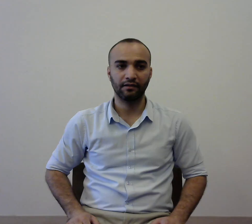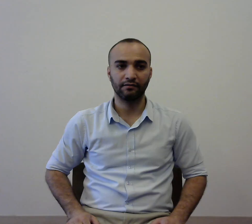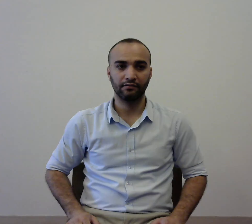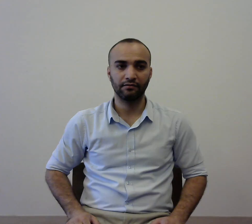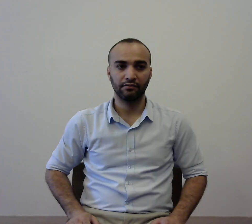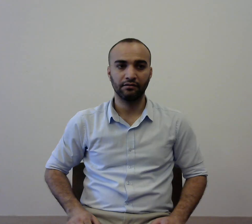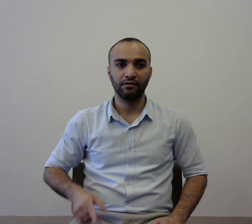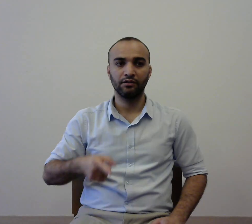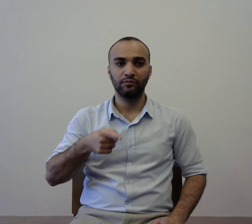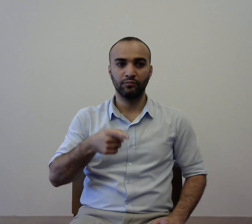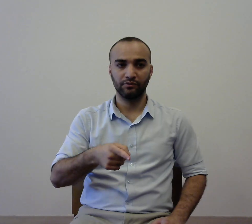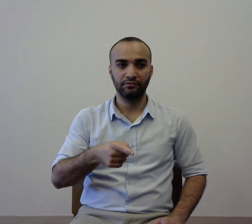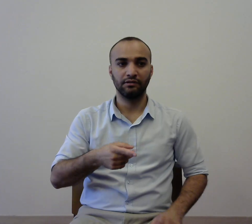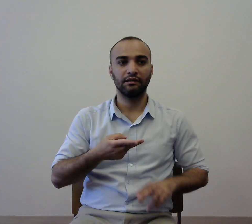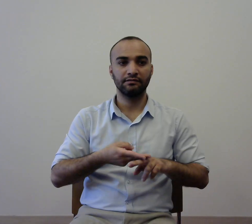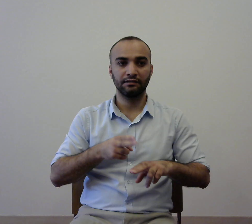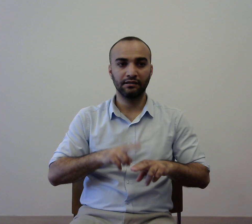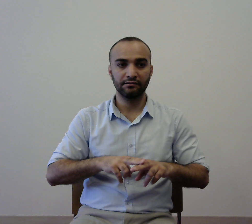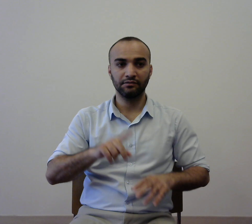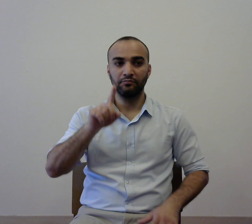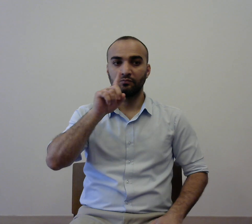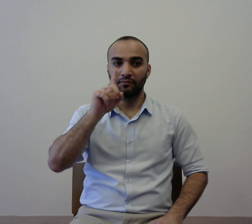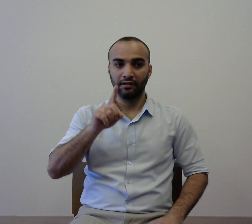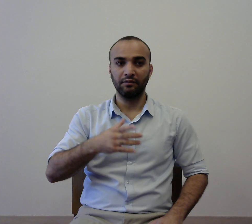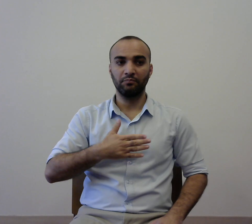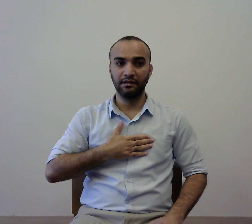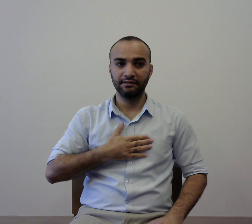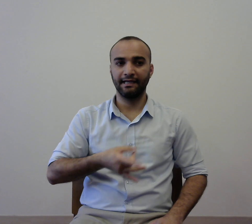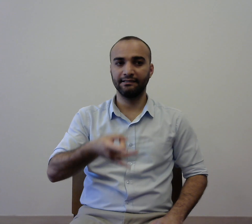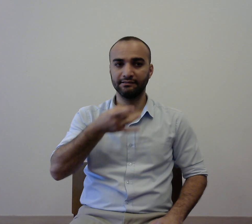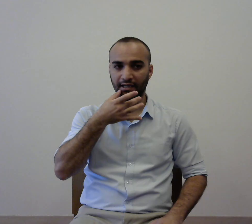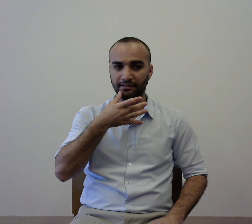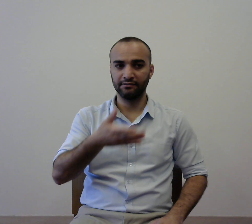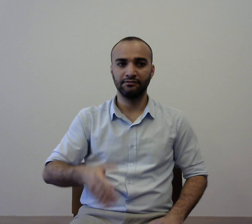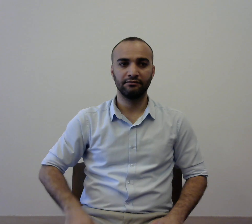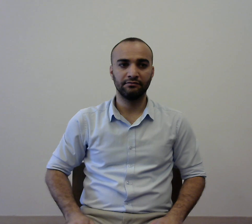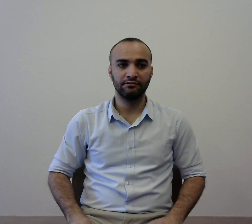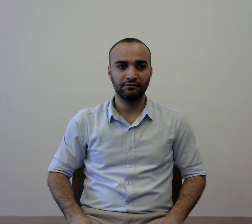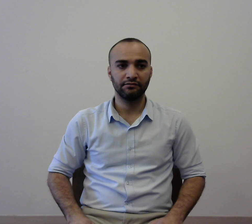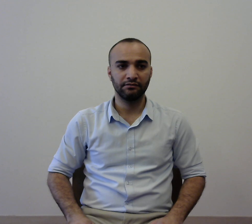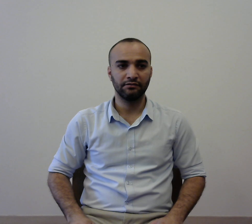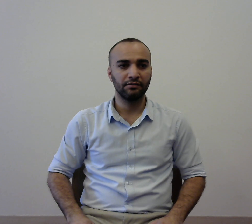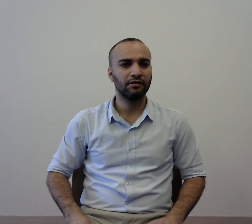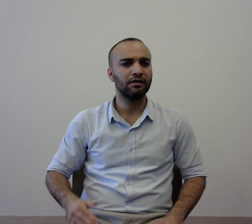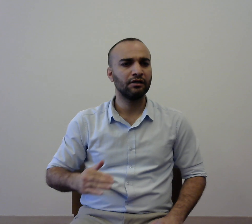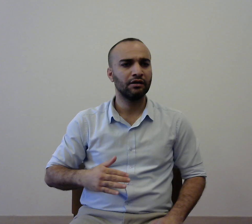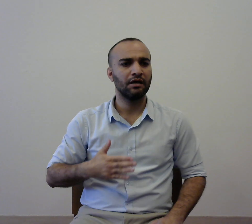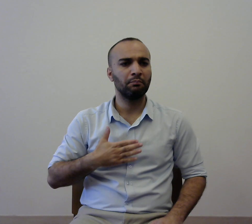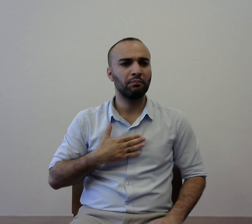Bu ətir mənim xoşuma gəlir